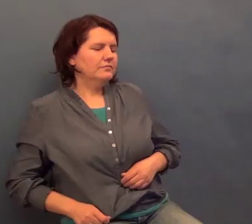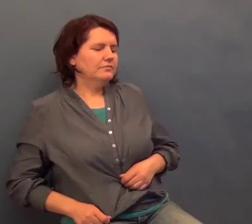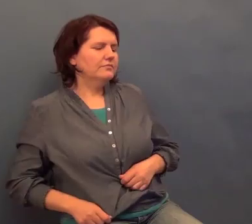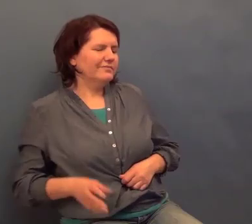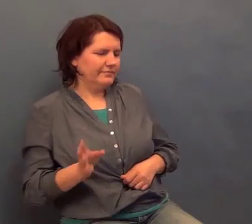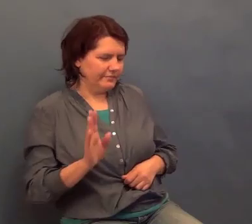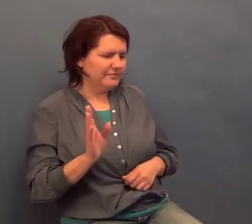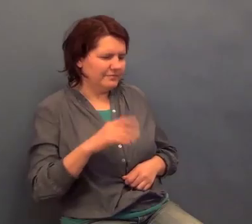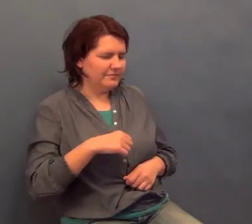Dobra, poczekam.